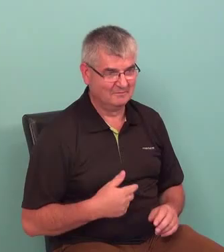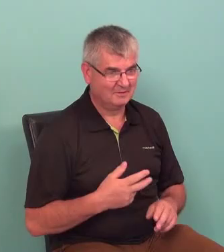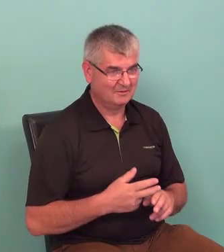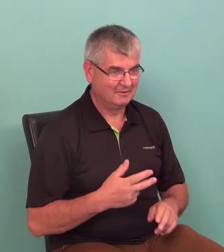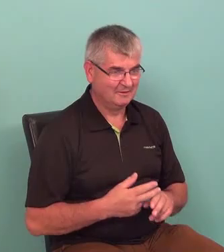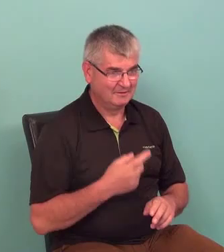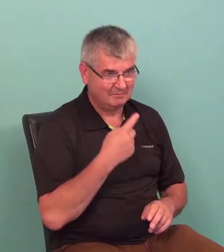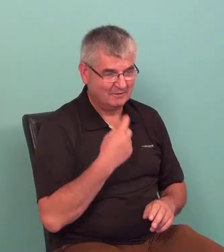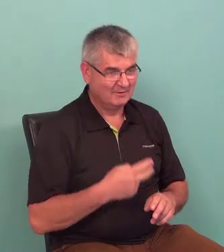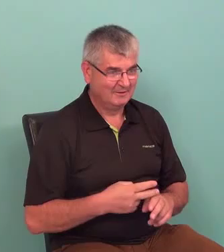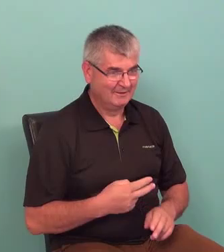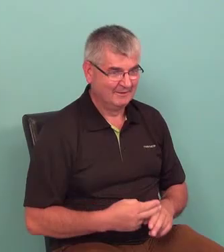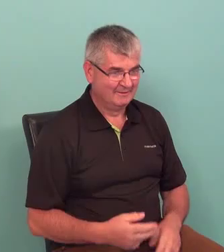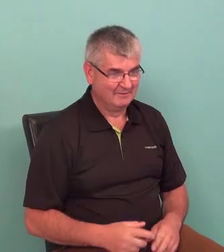Mam chore zęby.